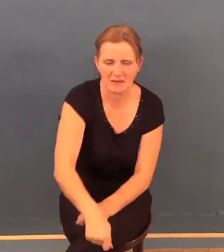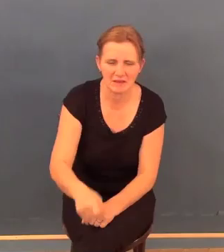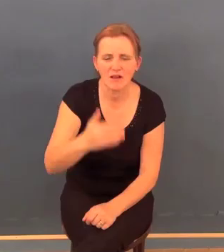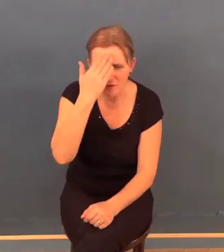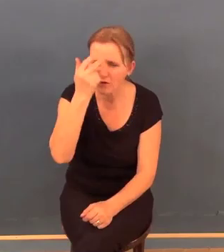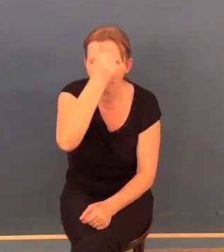Domyśliła się, nie jest głupia.